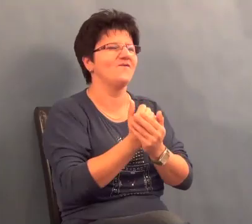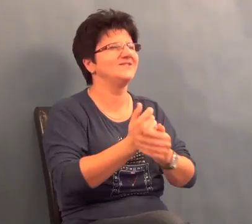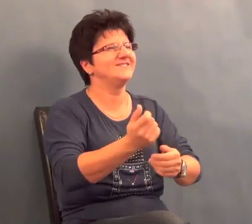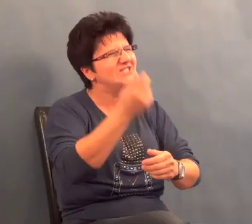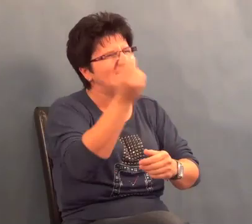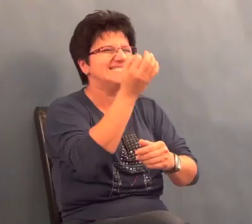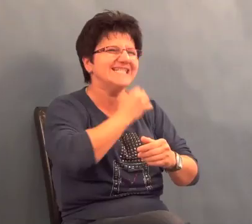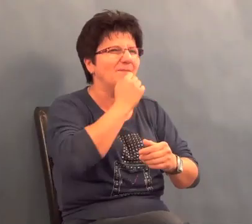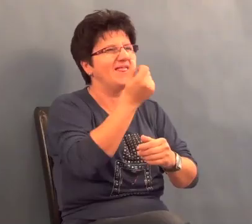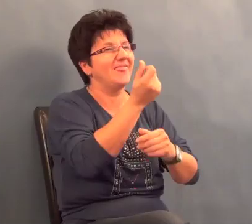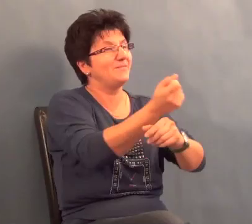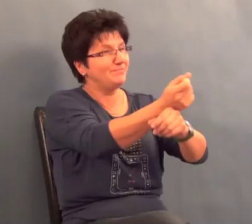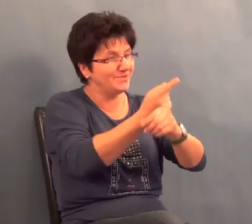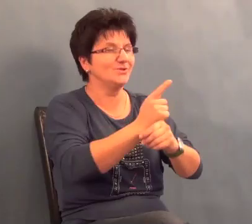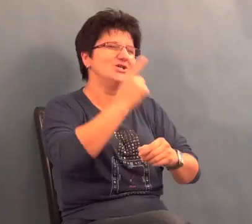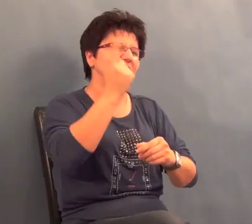Wciąż mu mało, chce jeszcze raz rzucić.